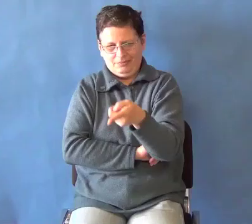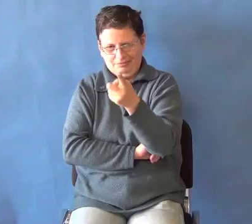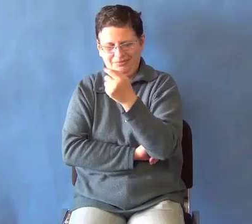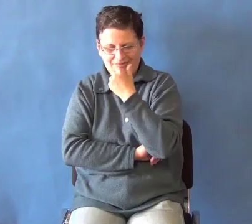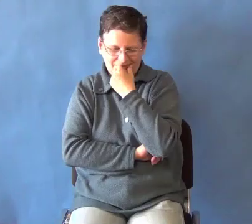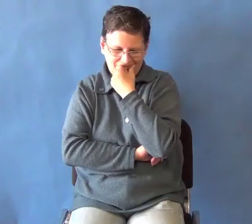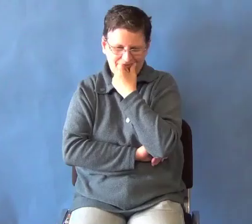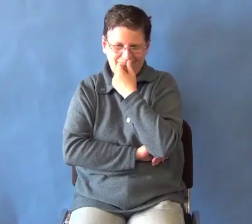Następny.